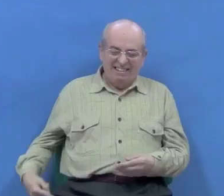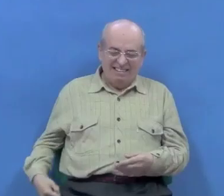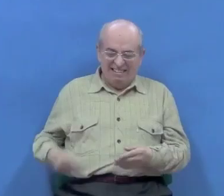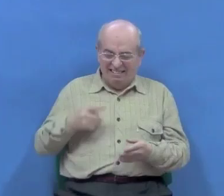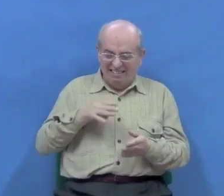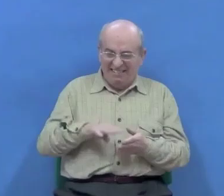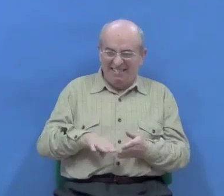Strzeliła w tyłek.